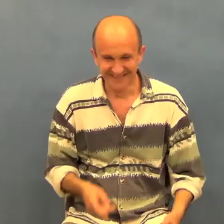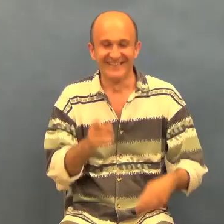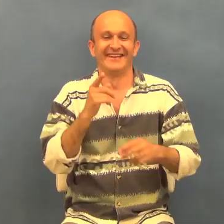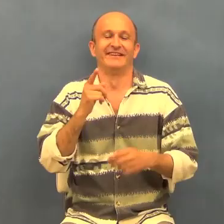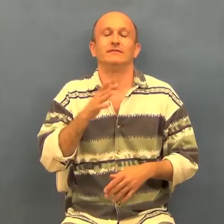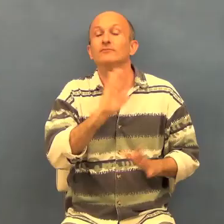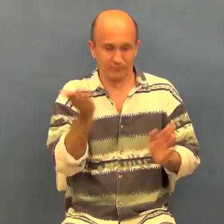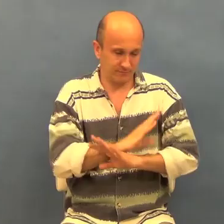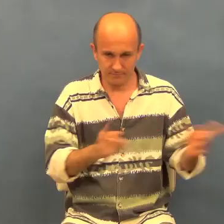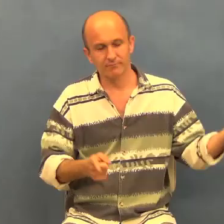Kończy, podchodzi.